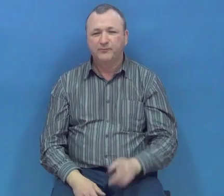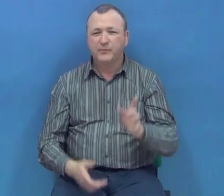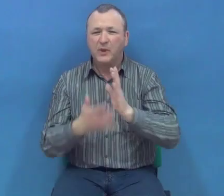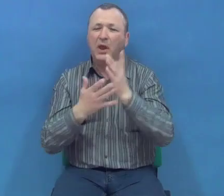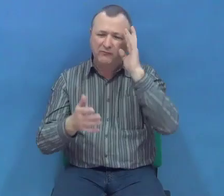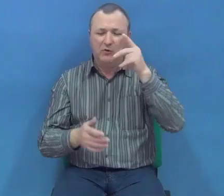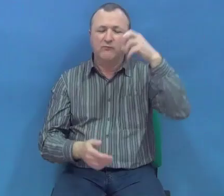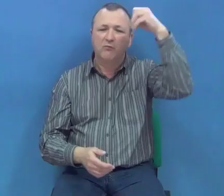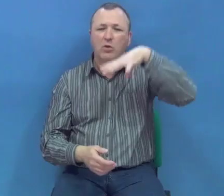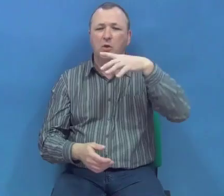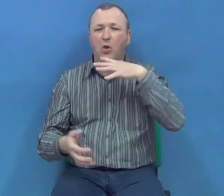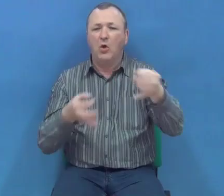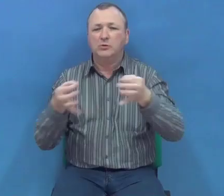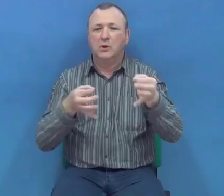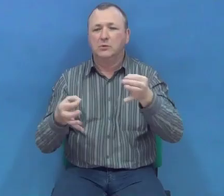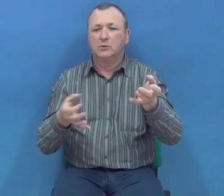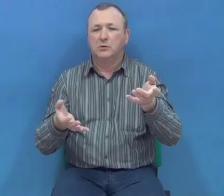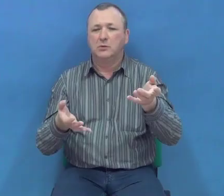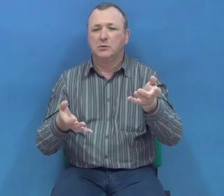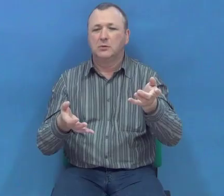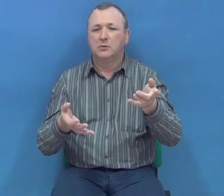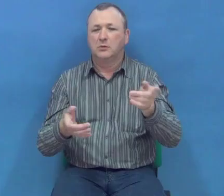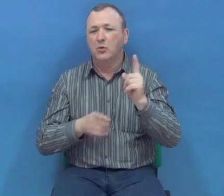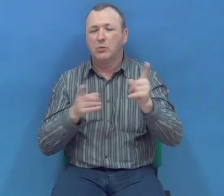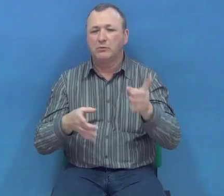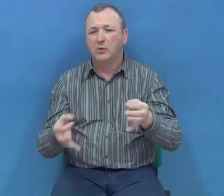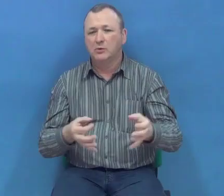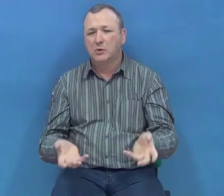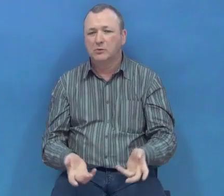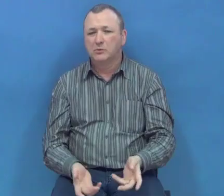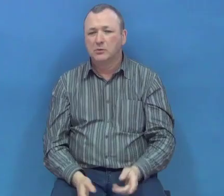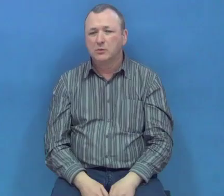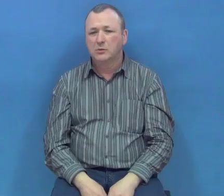Nie, rozpoznałem tylko, że trzeba oszczędzać wodę, nie korzystając z prysznica.